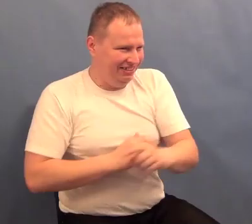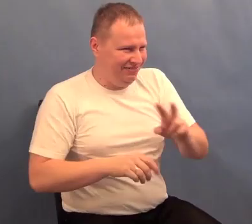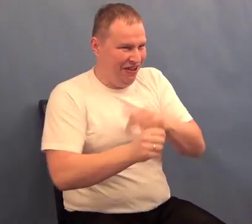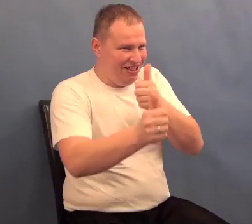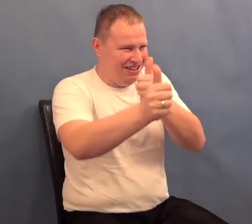Policjant poszedł za nimi.